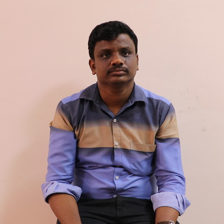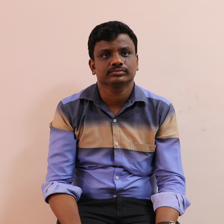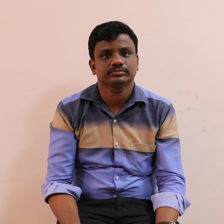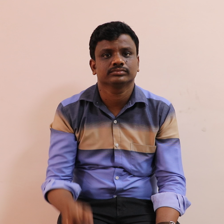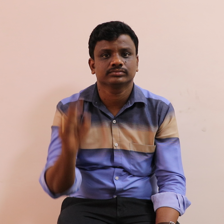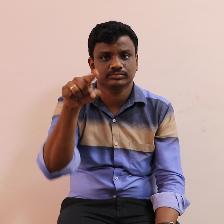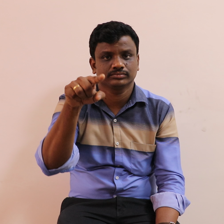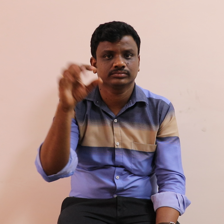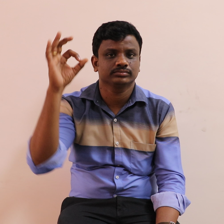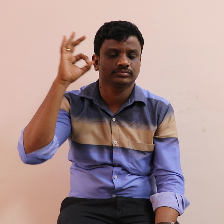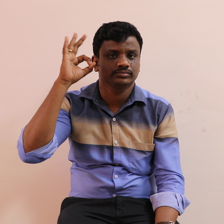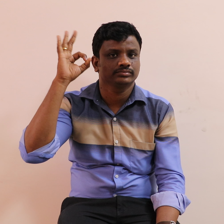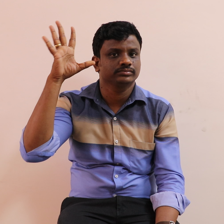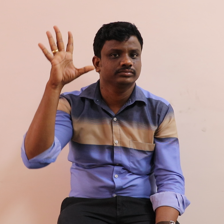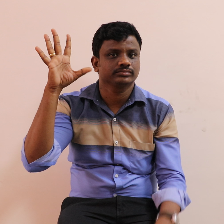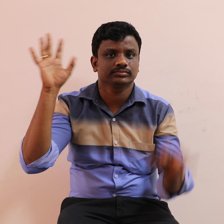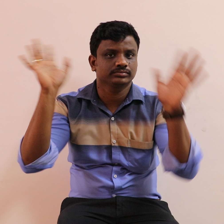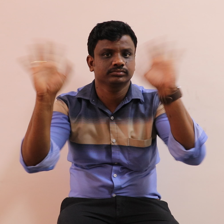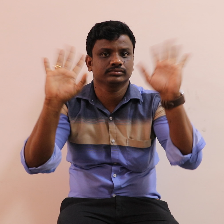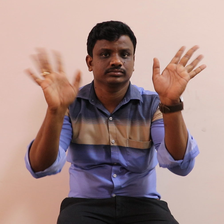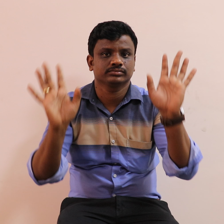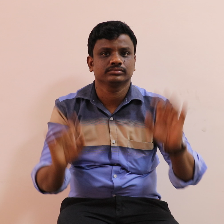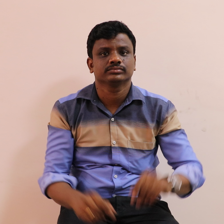do not make me angry